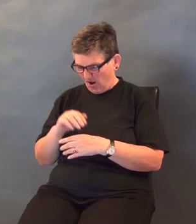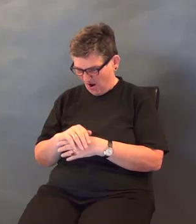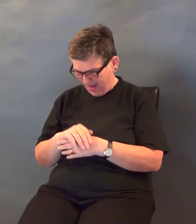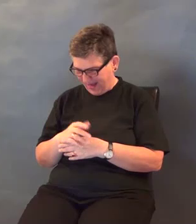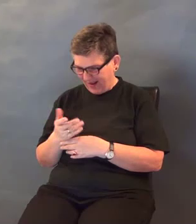Kolega.